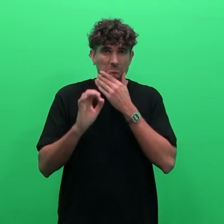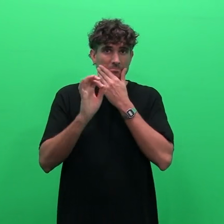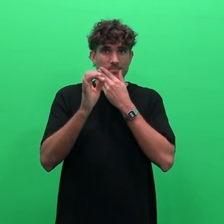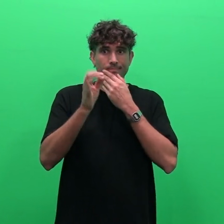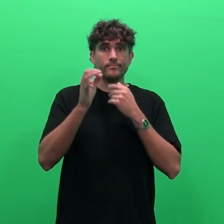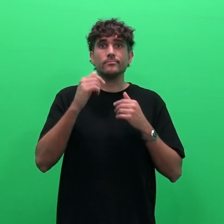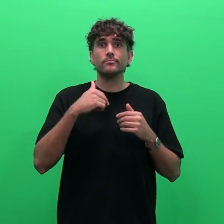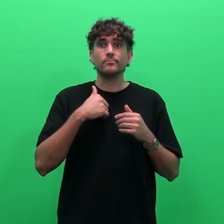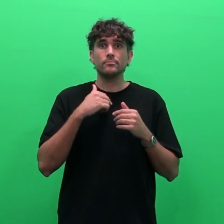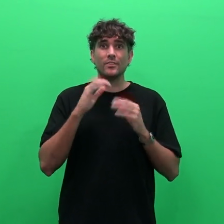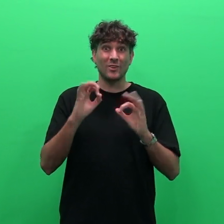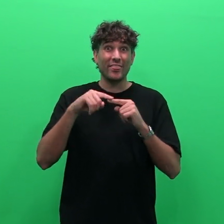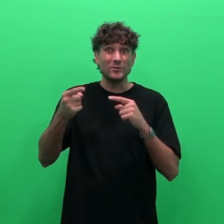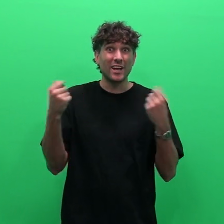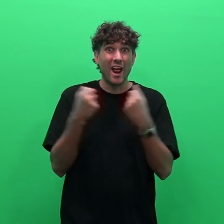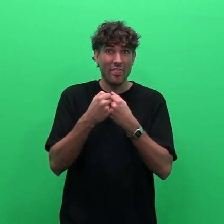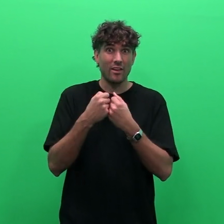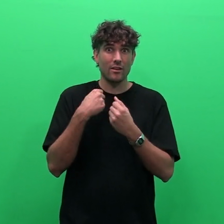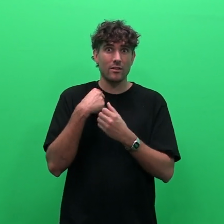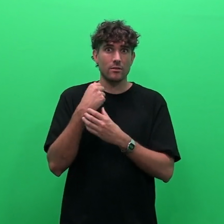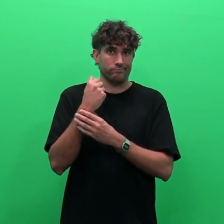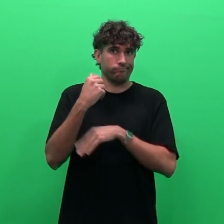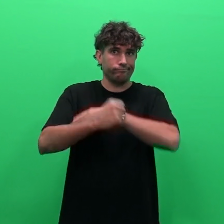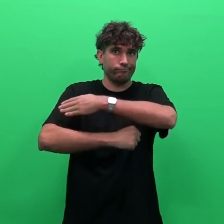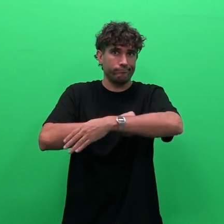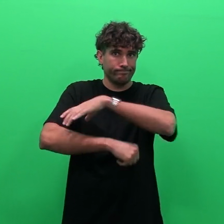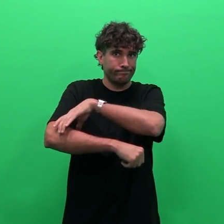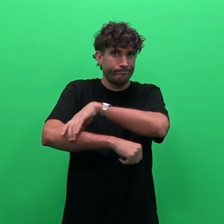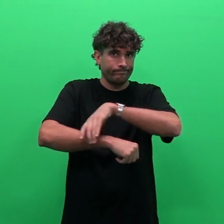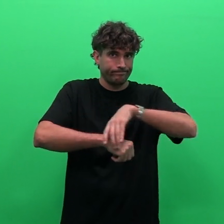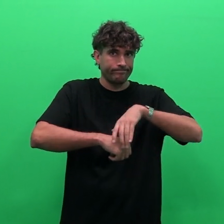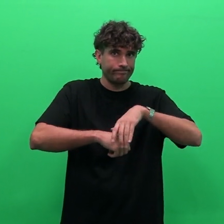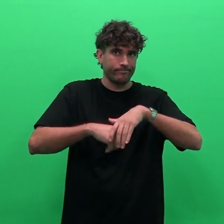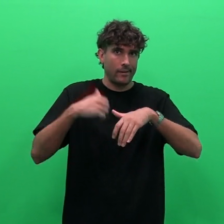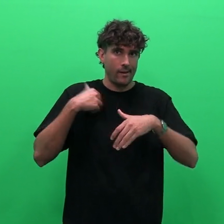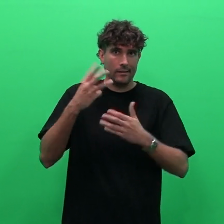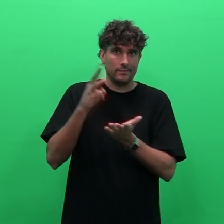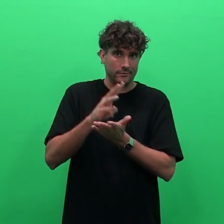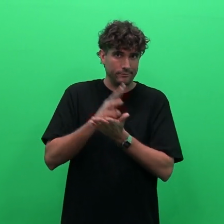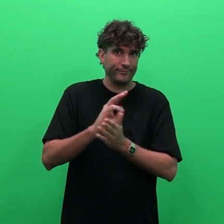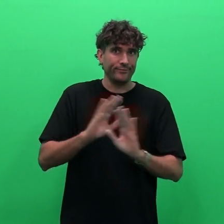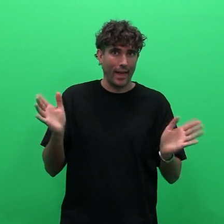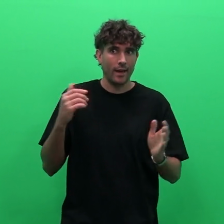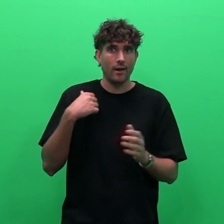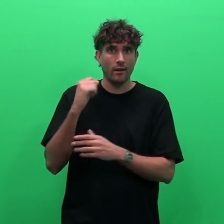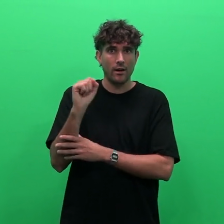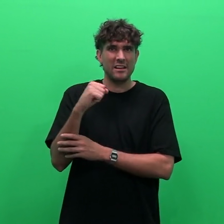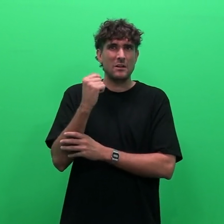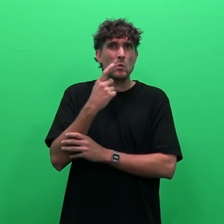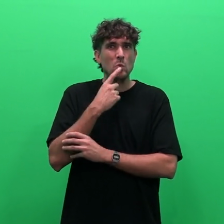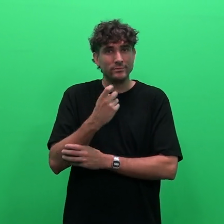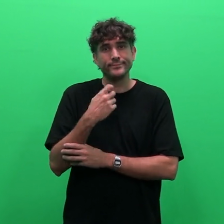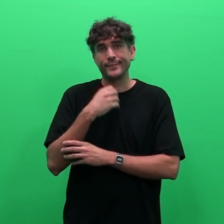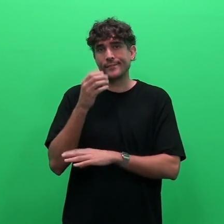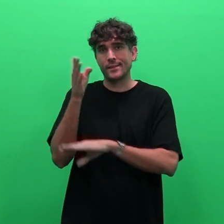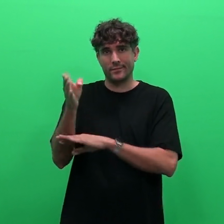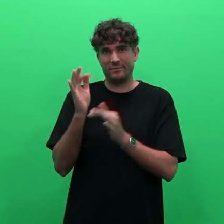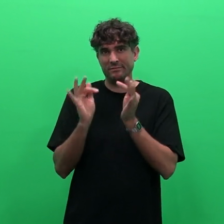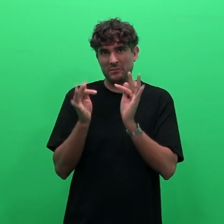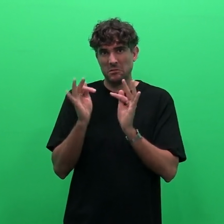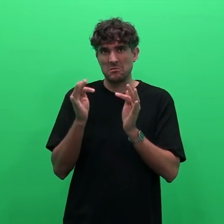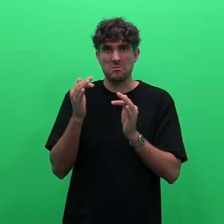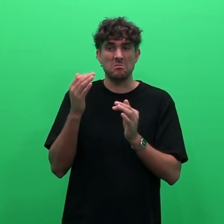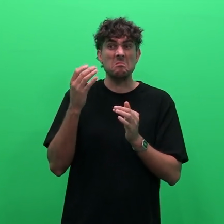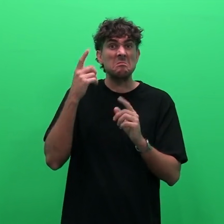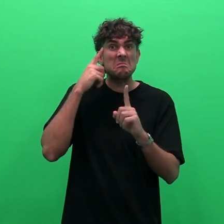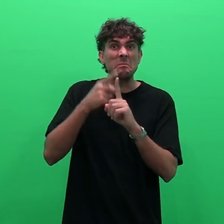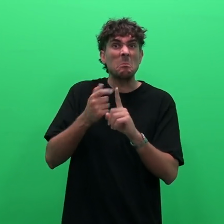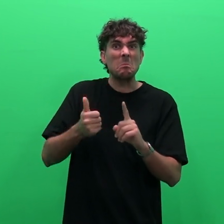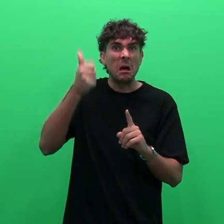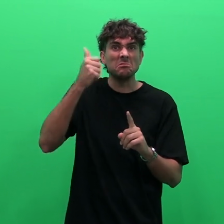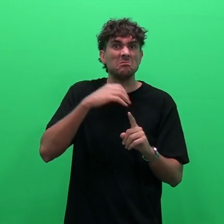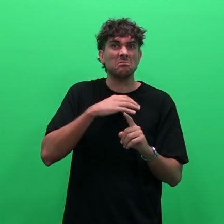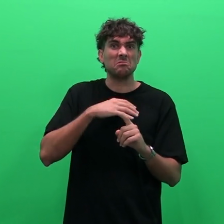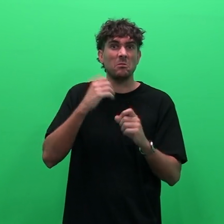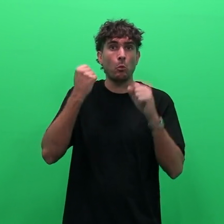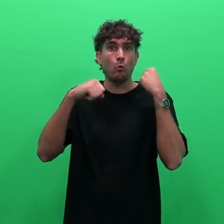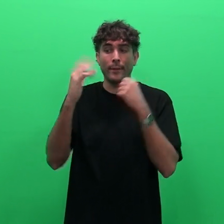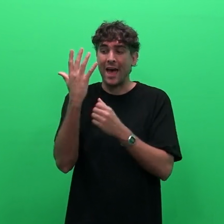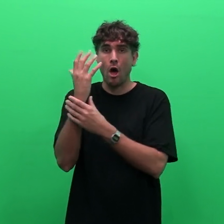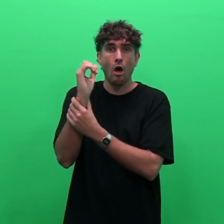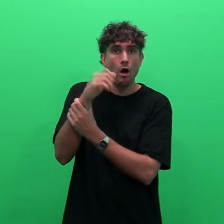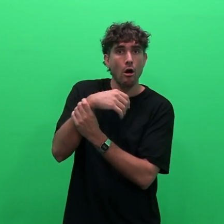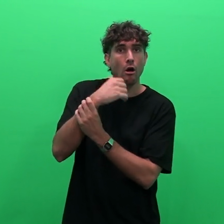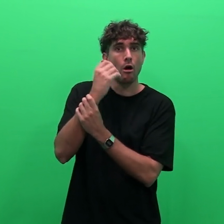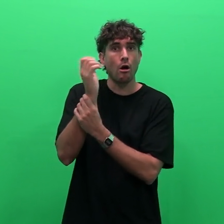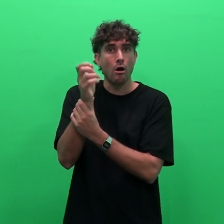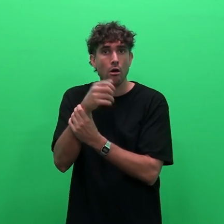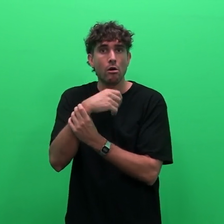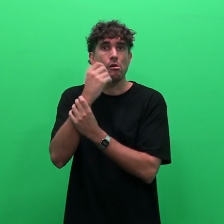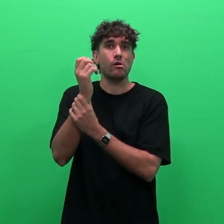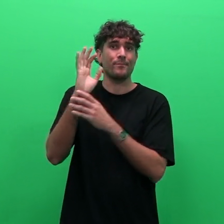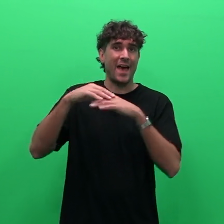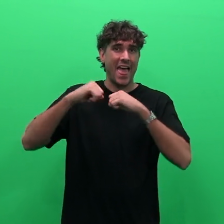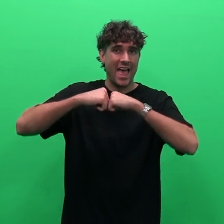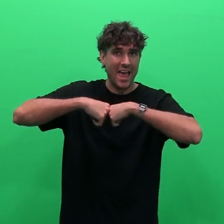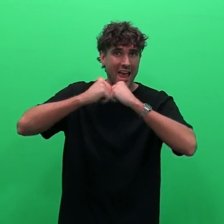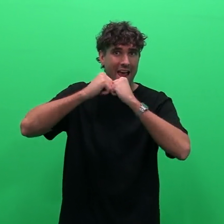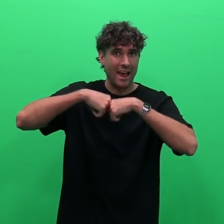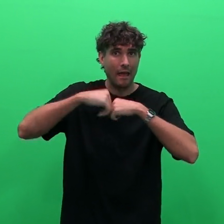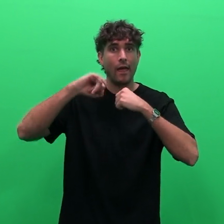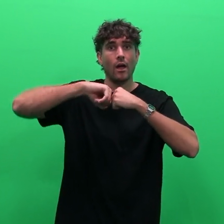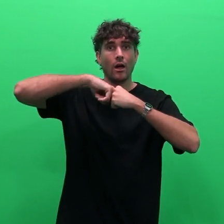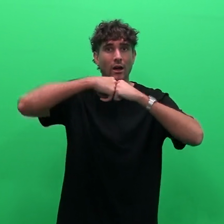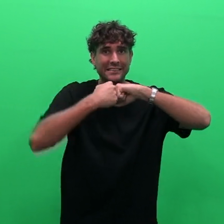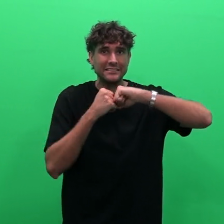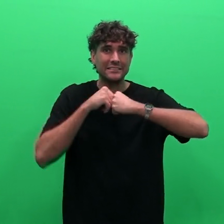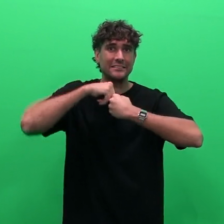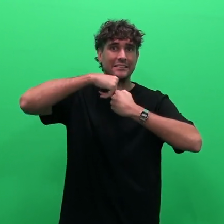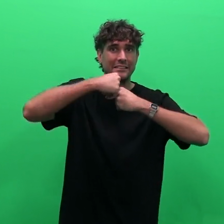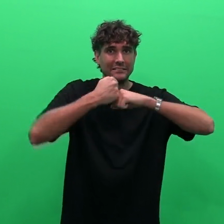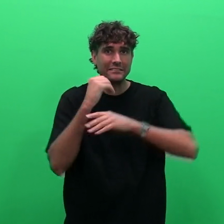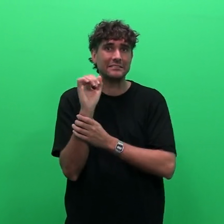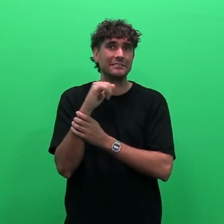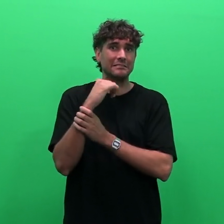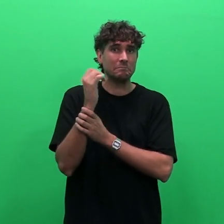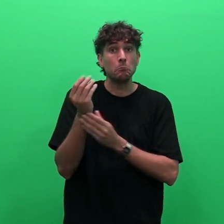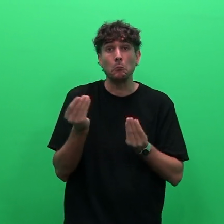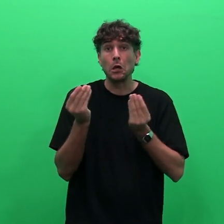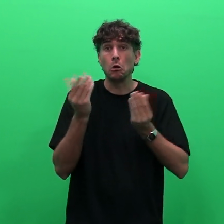Sí, després de l'accident em van enguixar el braç uns tres mesos. Després en costava moure el braç i em van enviar a fisioteràpia, perquè tingués més mobilitat a la mà i al canell, perquè pogués fer els moviments rotatius bé, i ara estic millor.